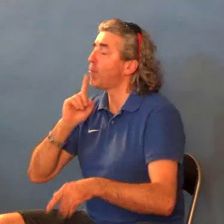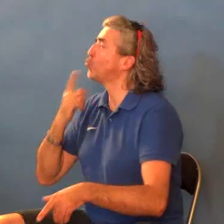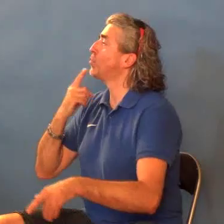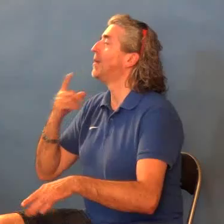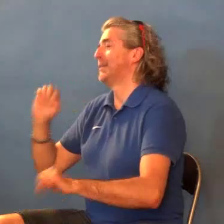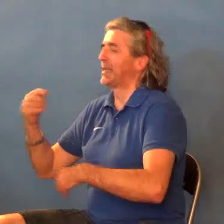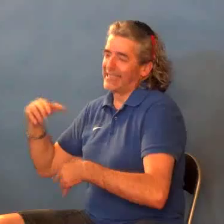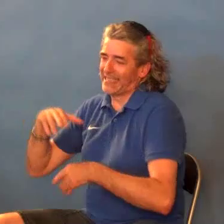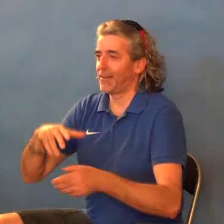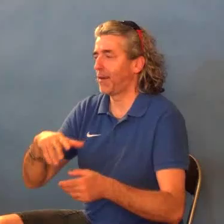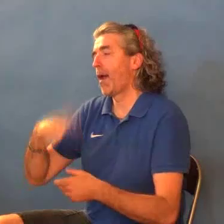Oddali mu czapkę.